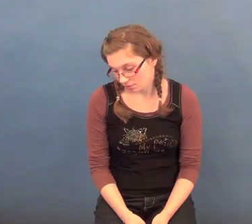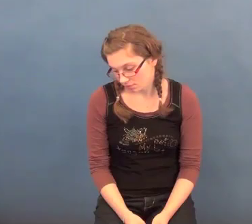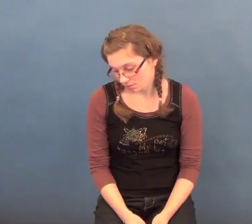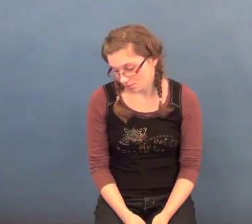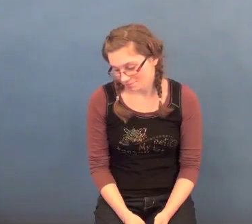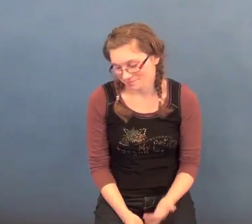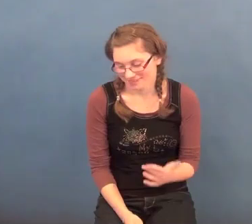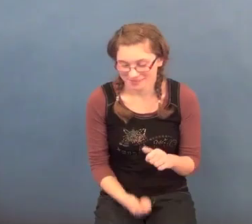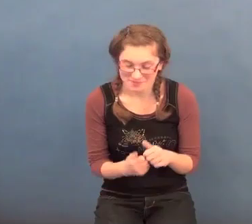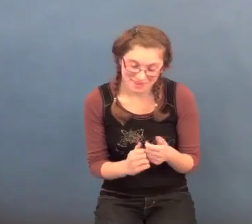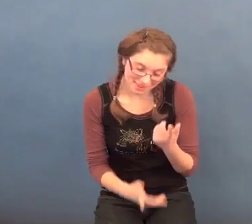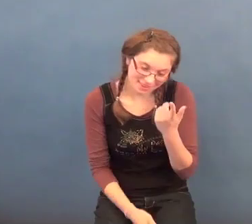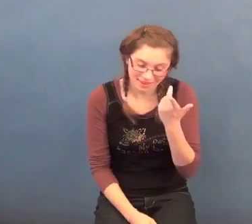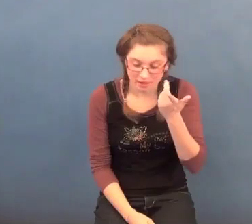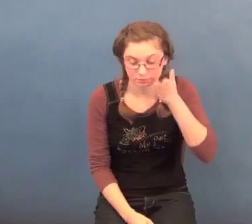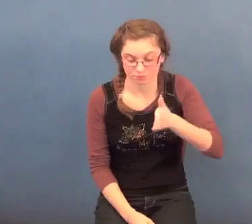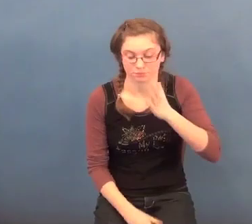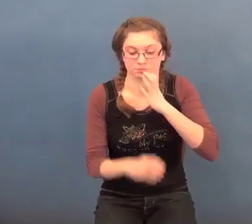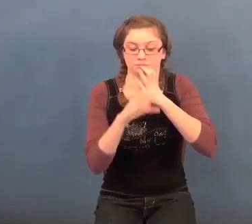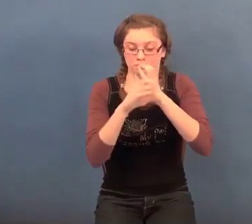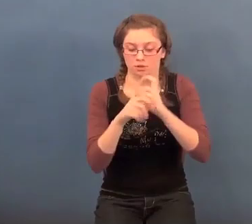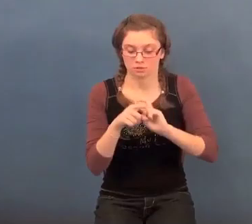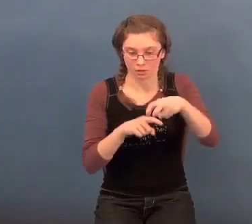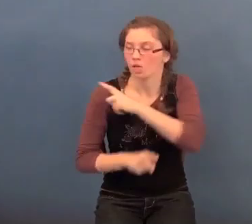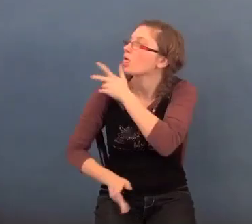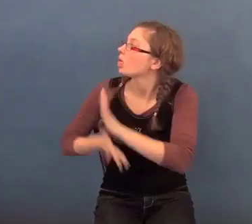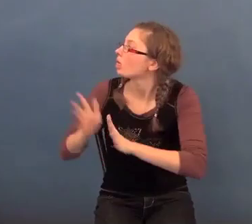Albo pociąg podjeżdża, ludzie do niego wsiadają i ktoś, kto miga, może przez przypadek upaść, trzeba patrzeć pod nogi, żeby zrobić duży krok nad przerwą przy peronie.